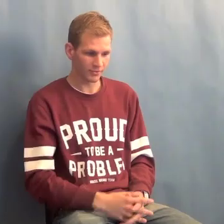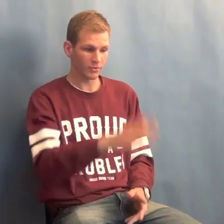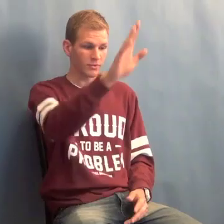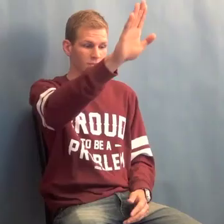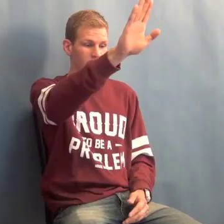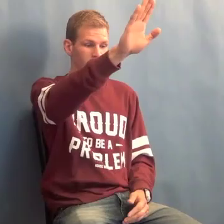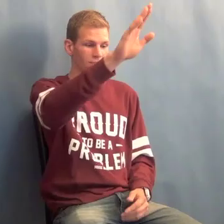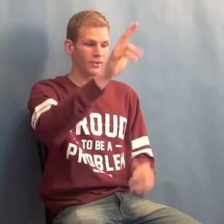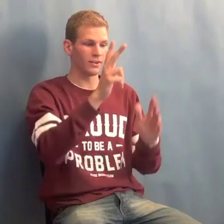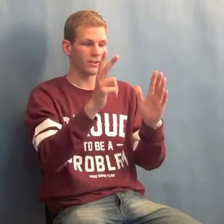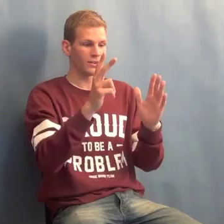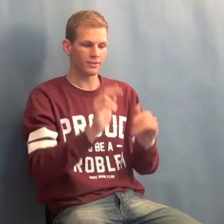Poczekaj, aa...